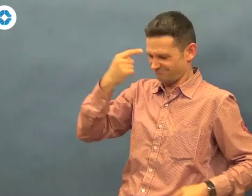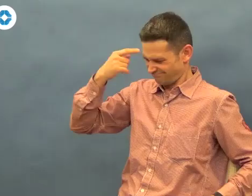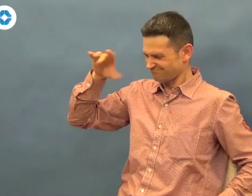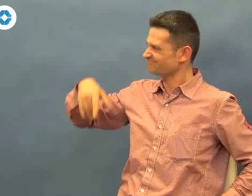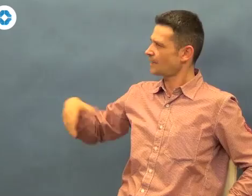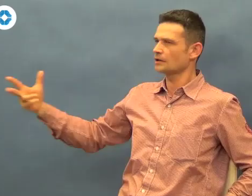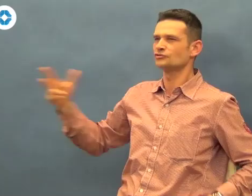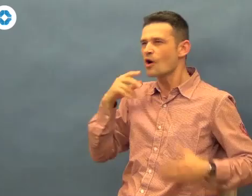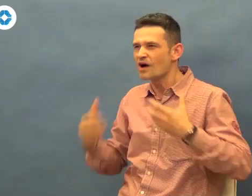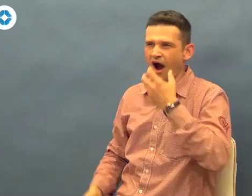Nadeszli trzej chłopcy gryzący gruszki.